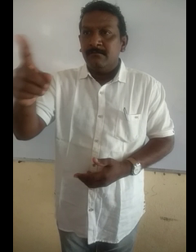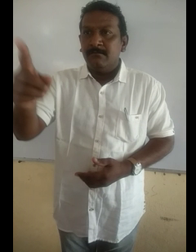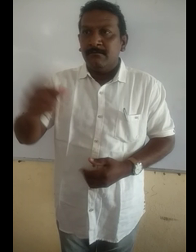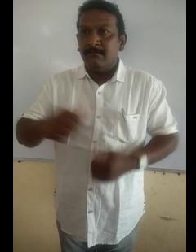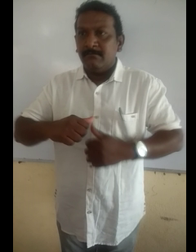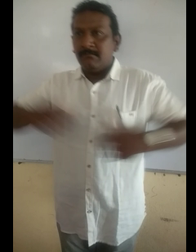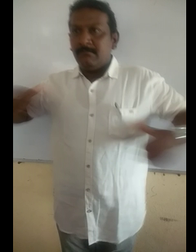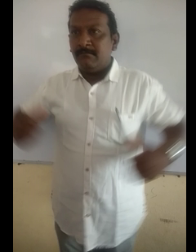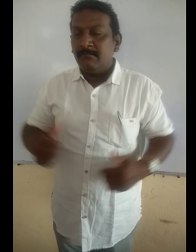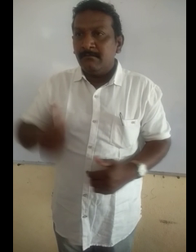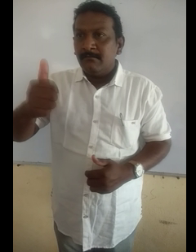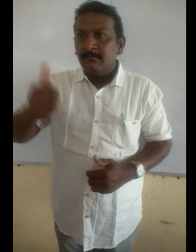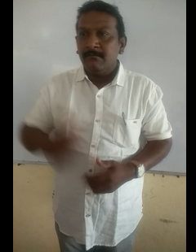how dare you